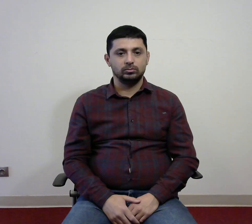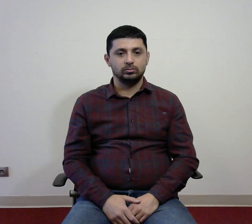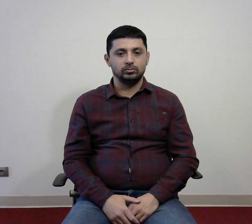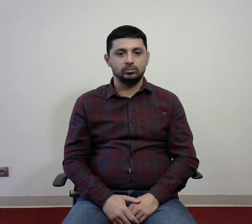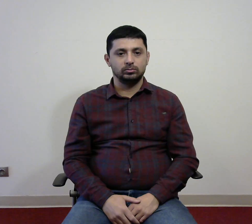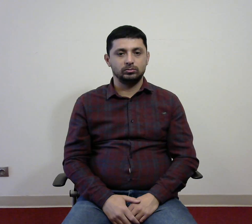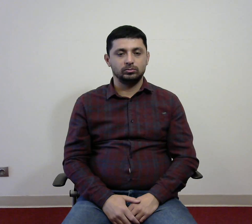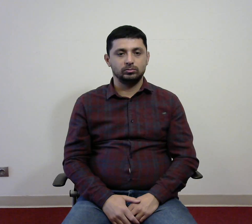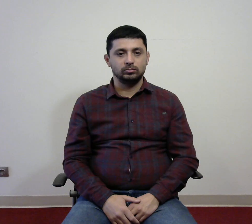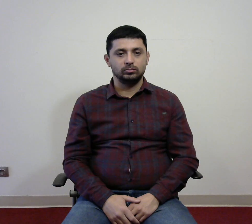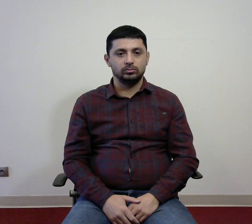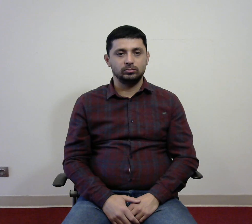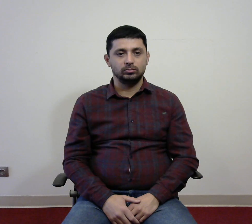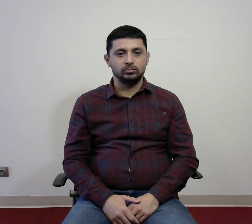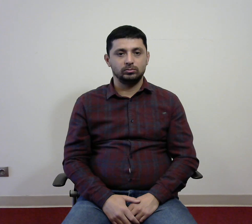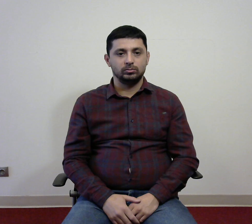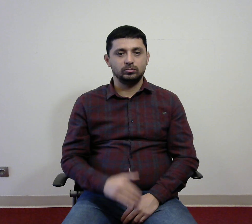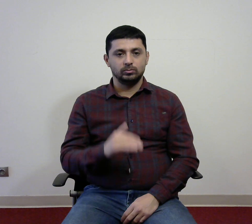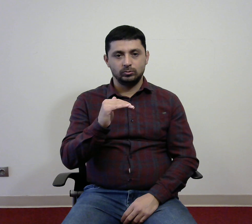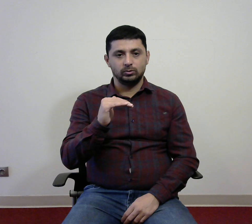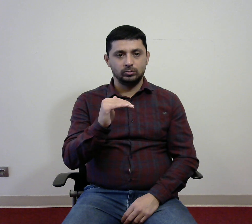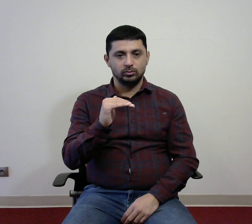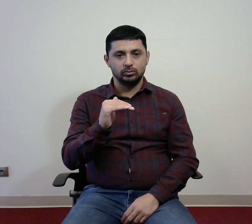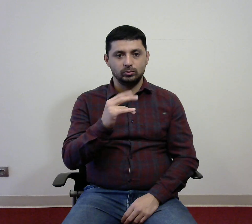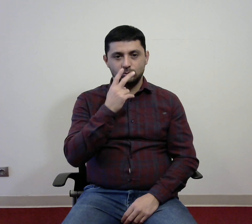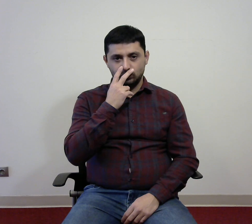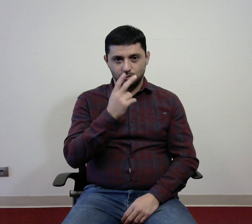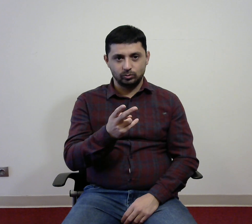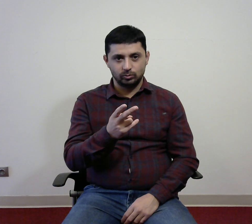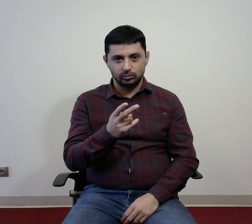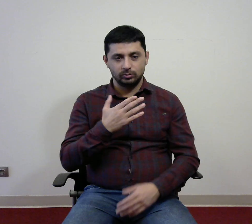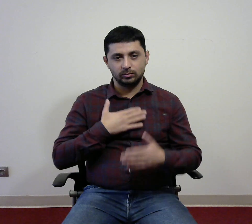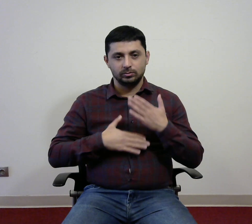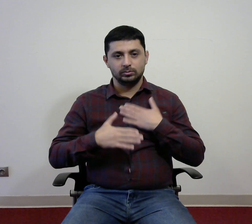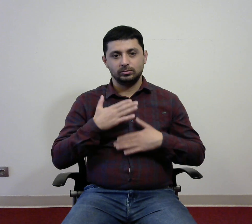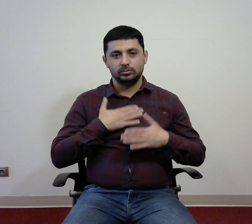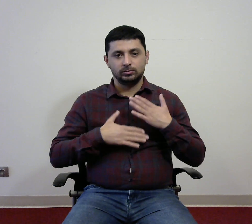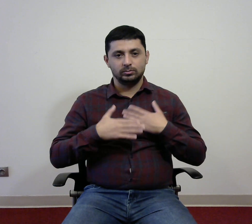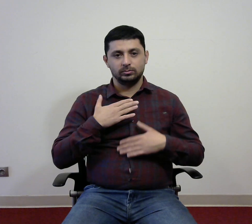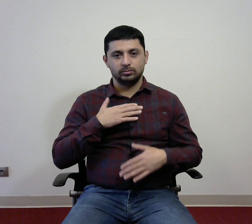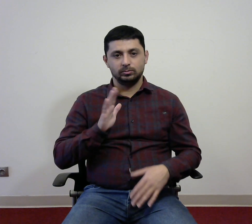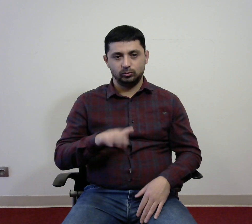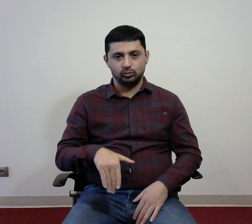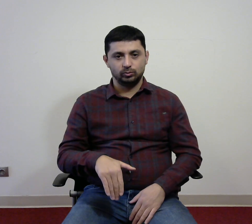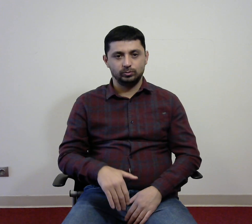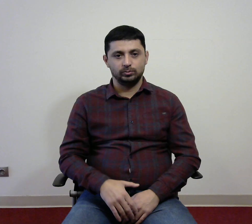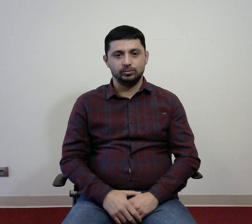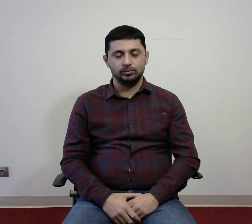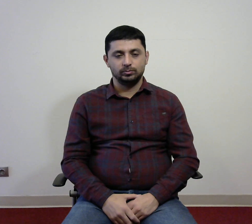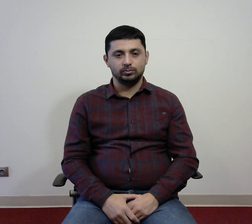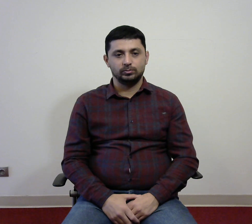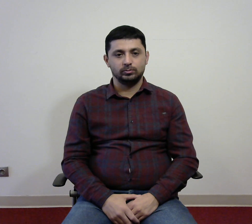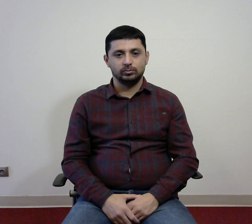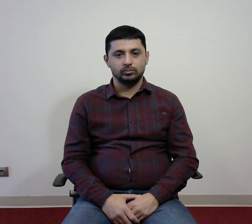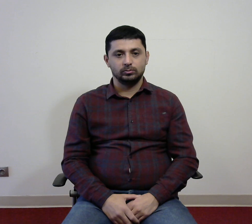Sizi görməyimə şad oldum